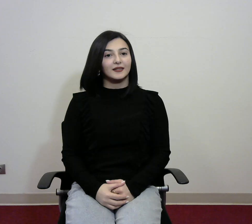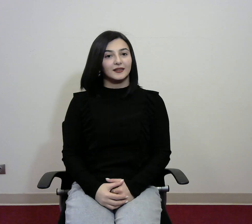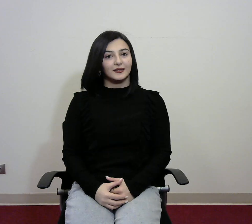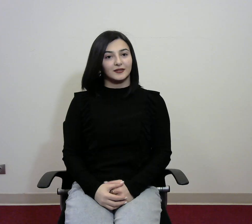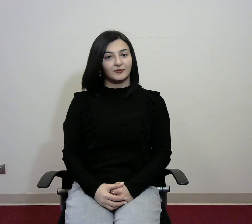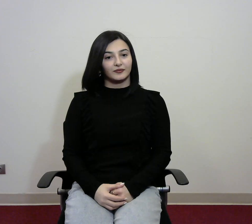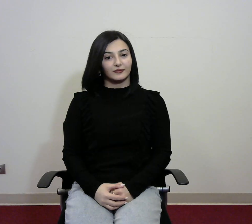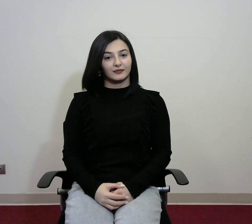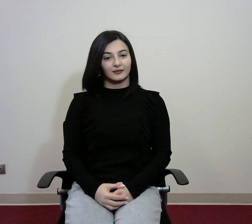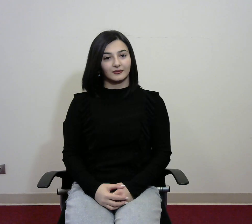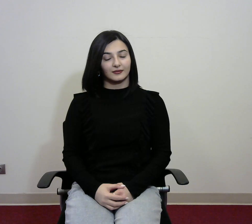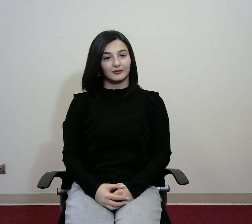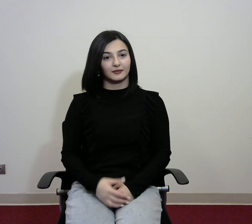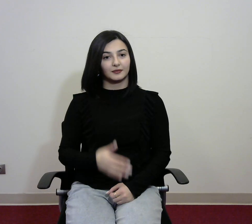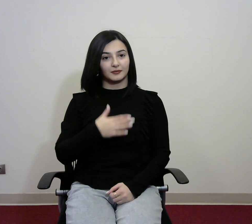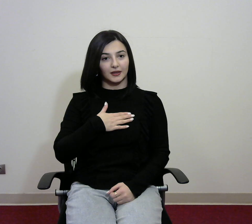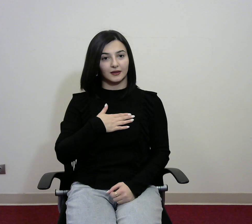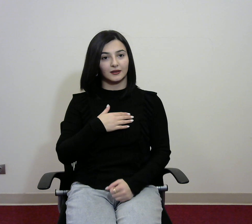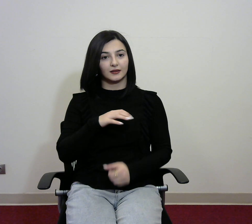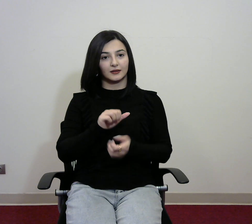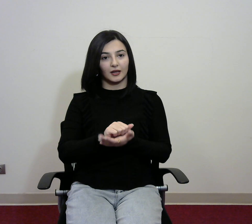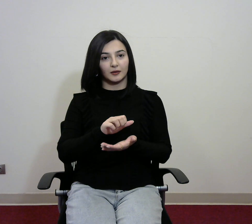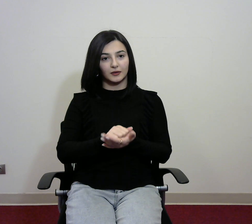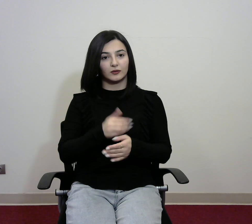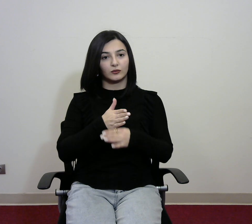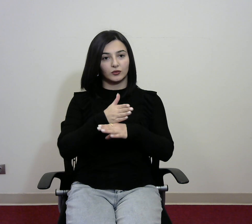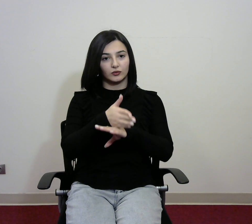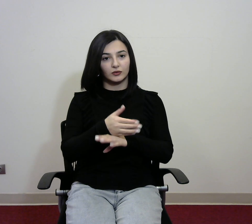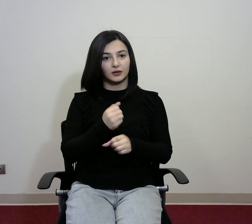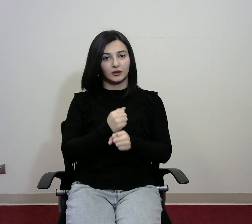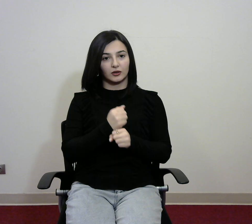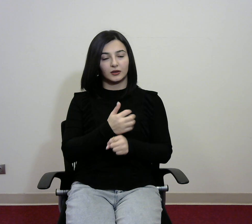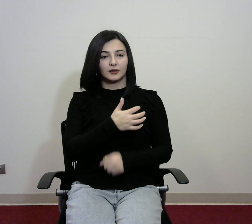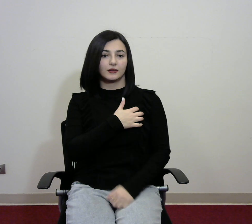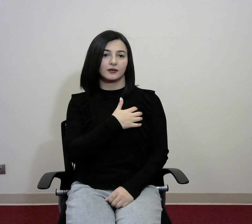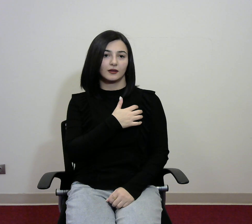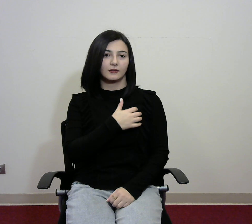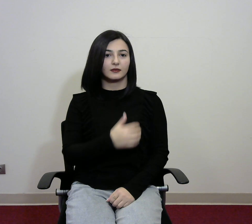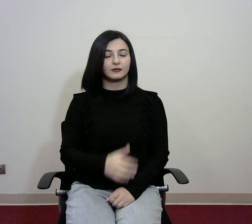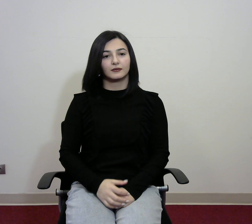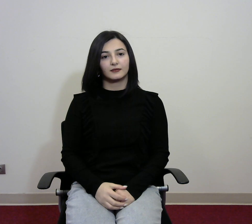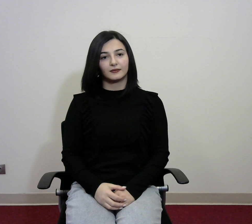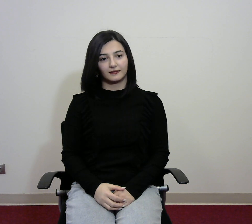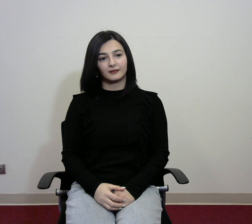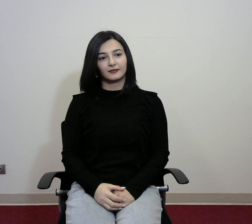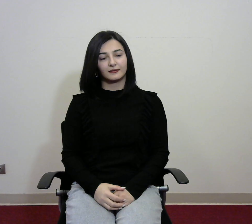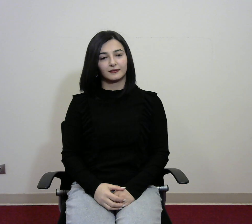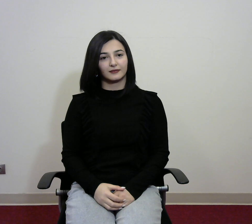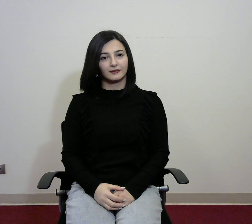Mən məşğulluğa müraciət etmək istəyirəm